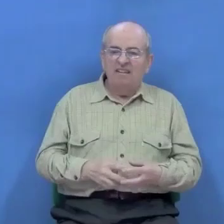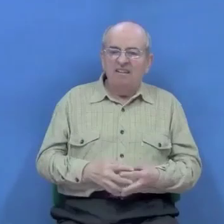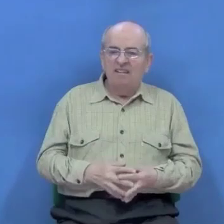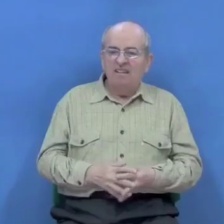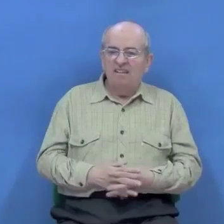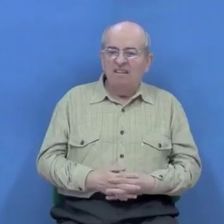Zepsuty.